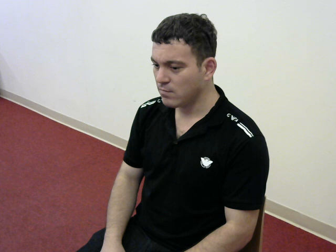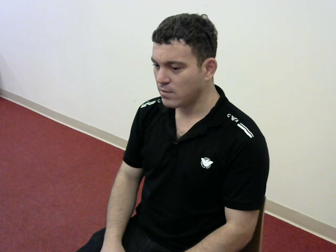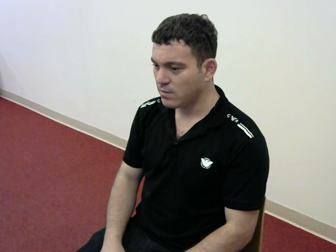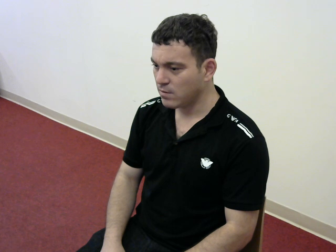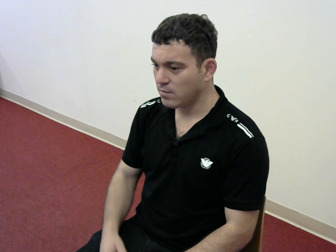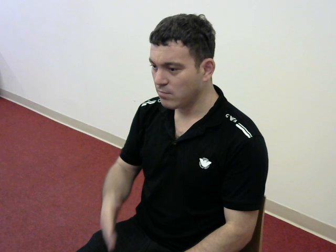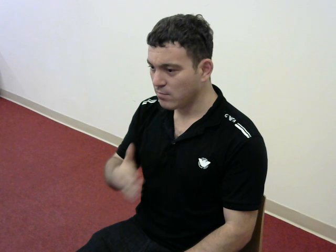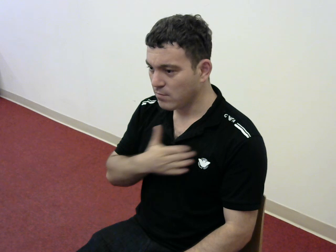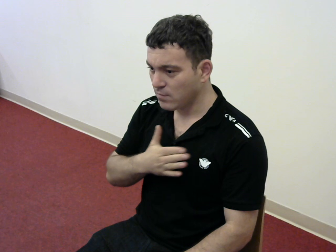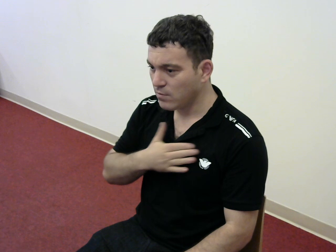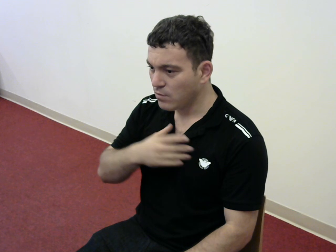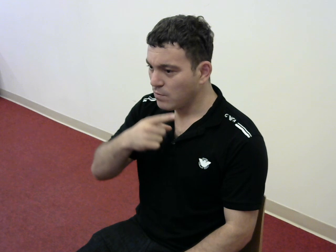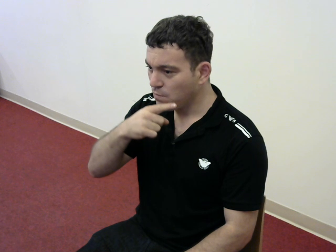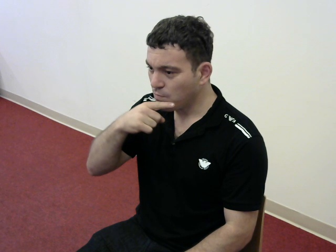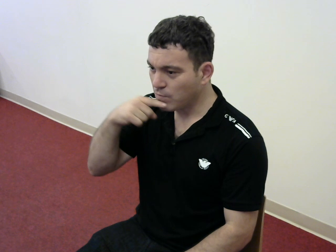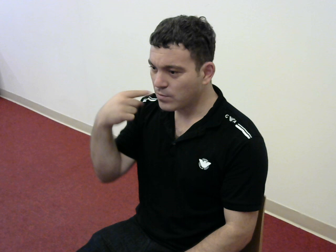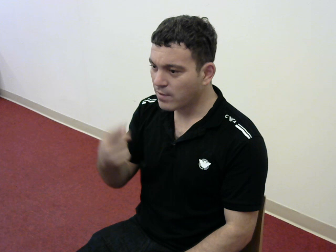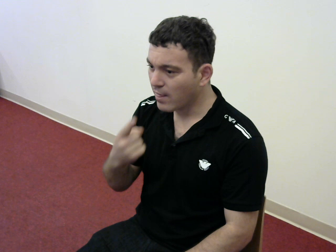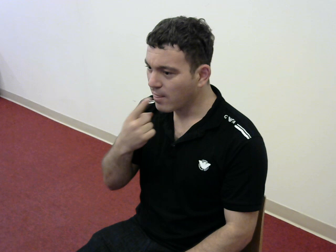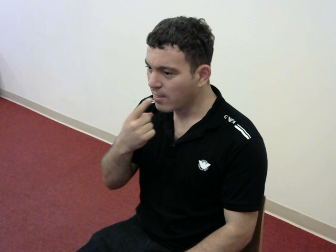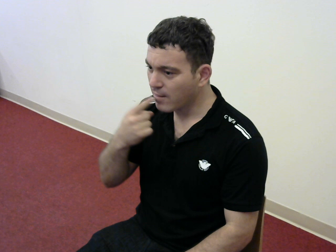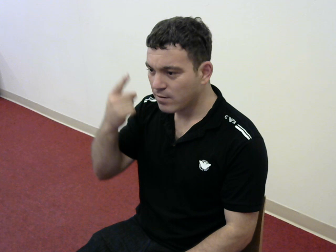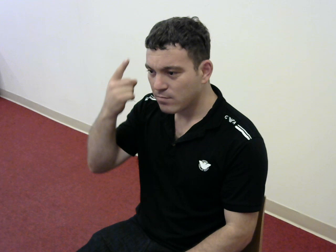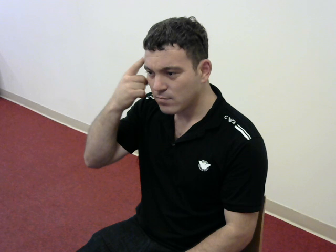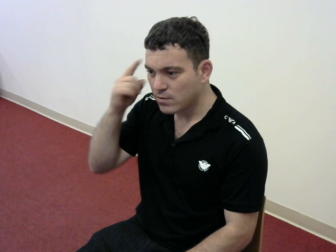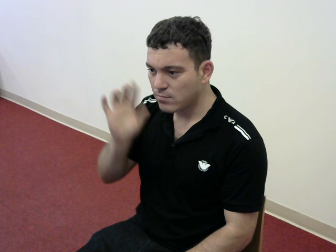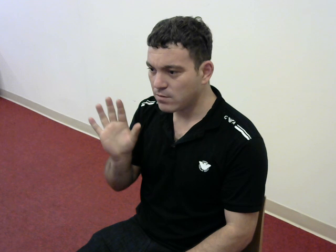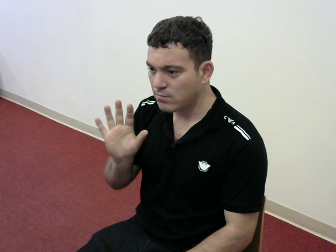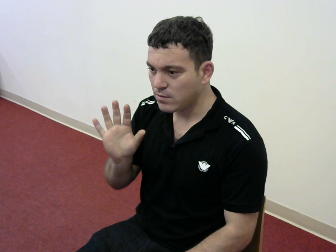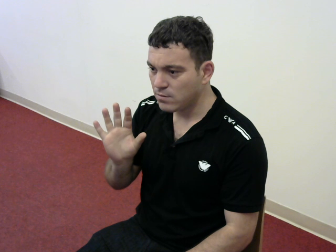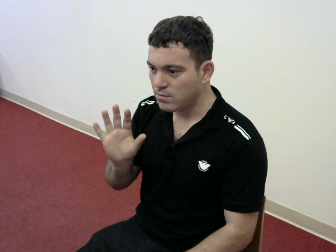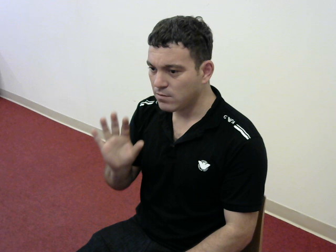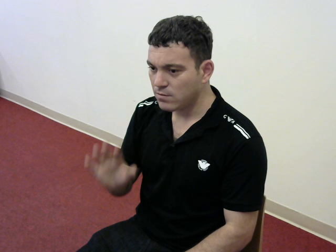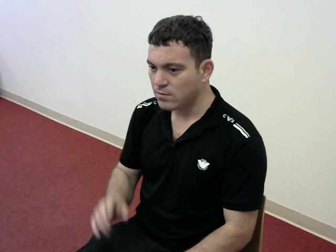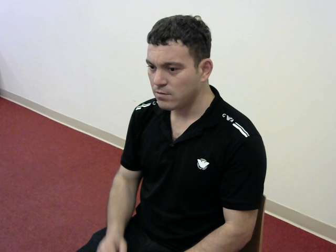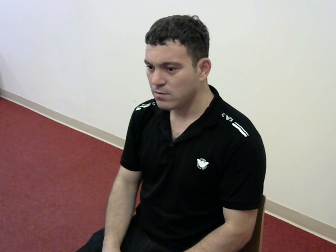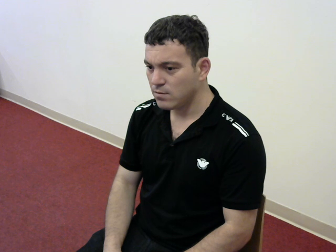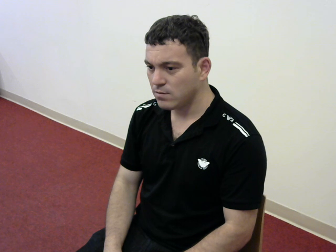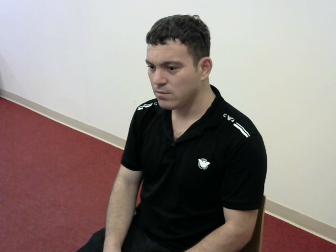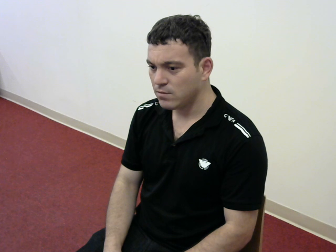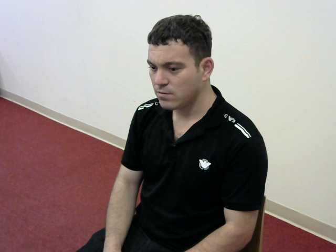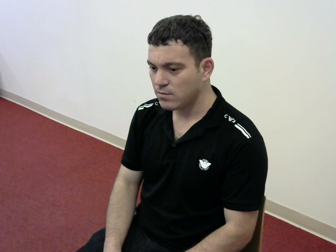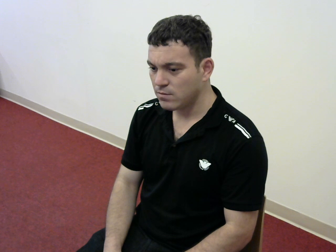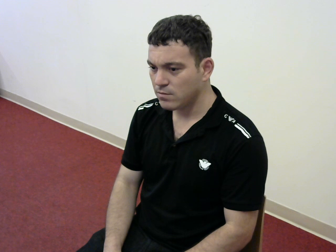Mən rus dilini bilmirəm